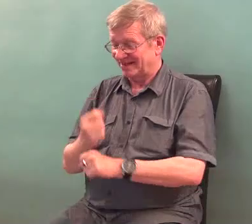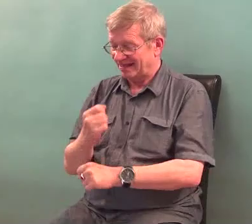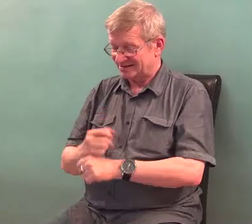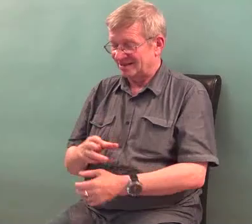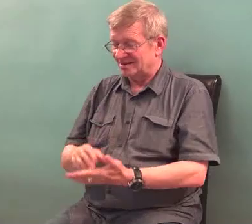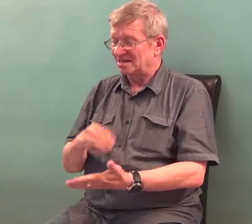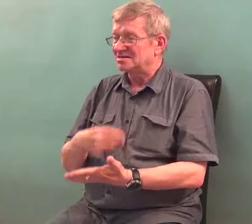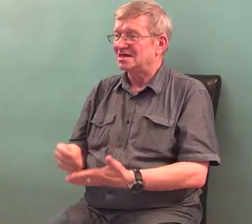Na zakupy.